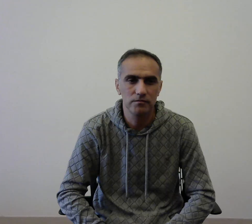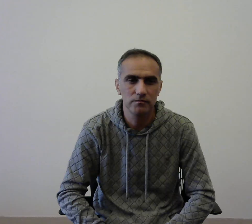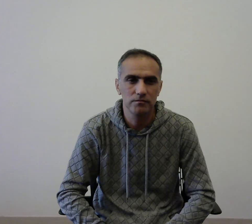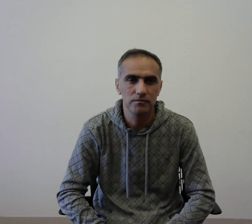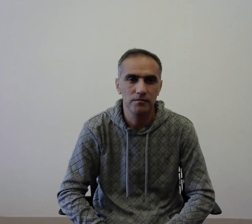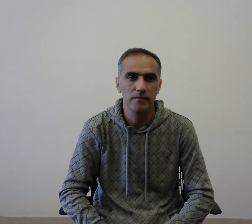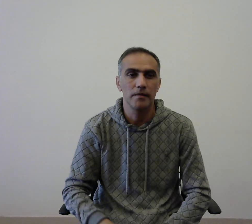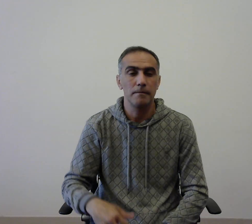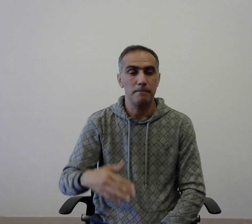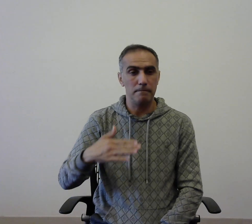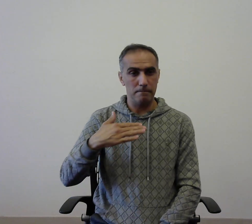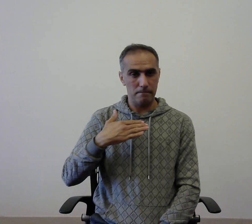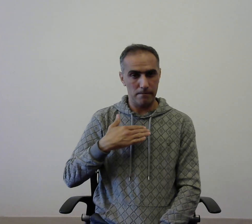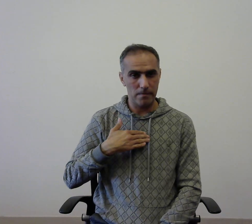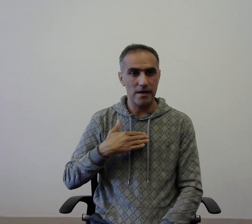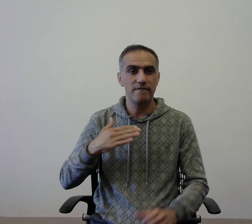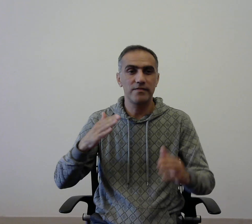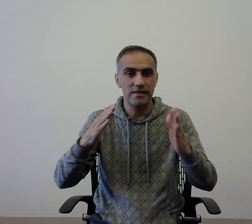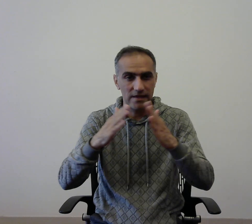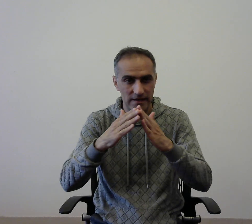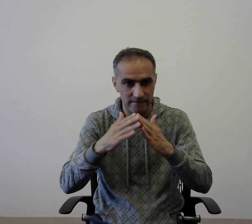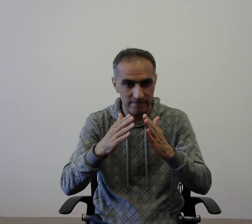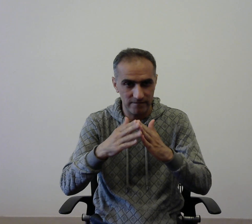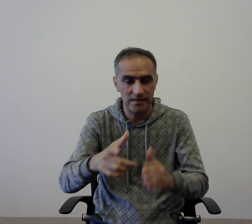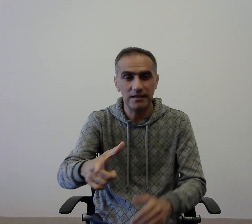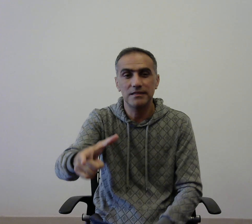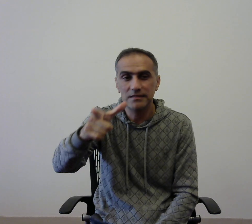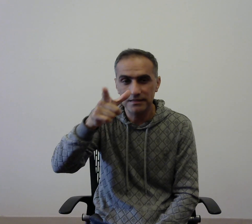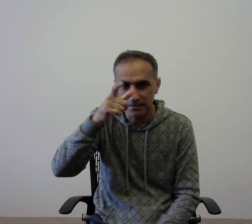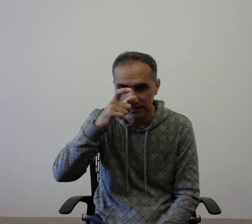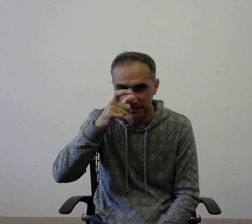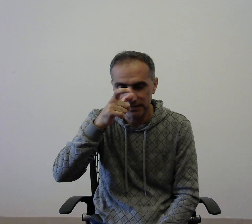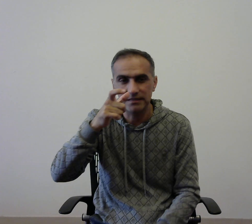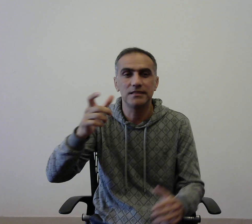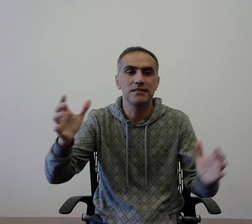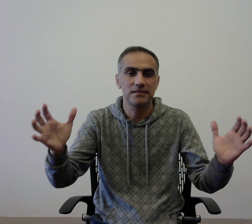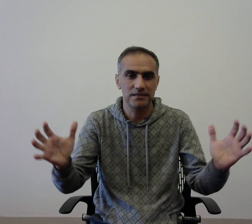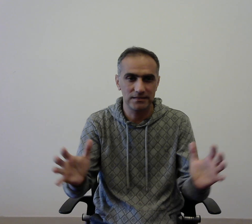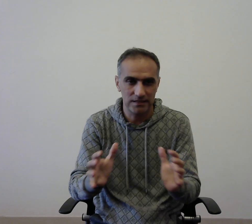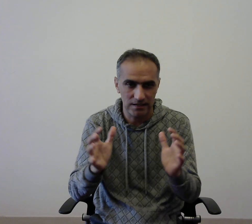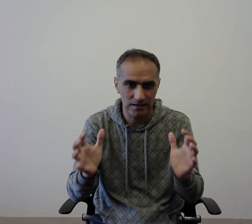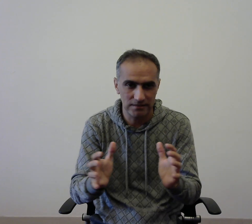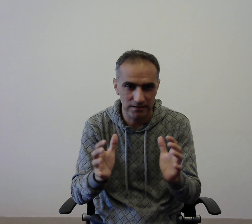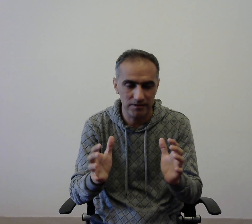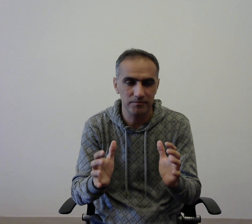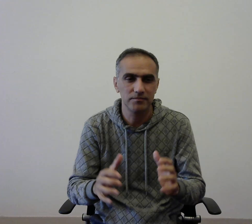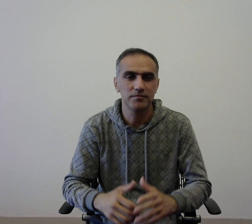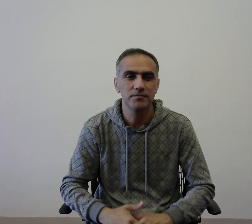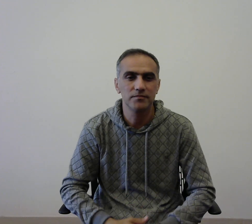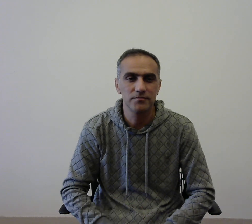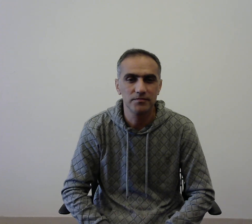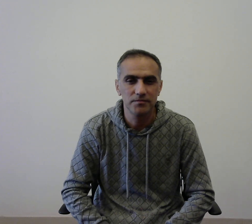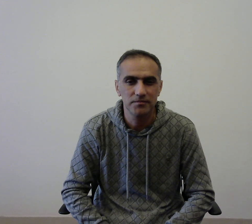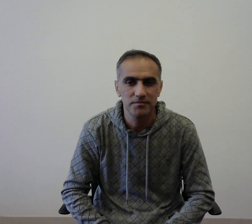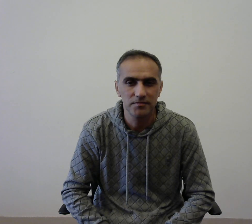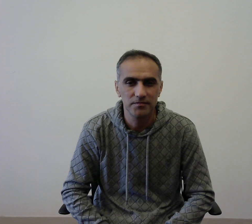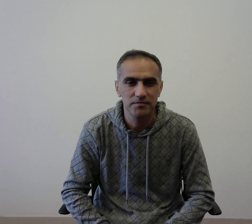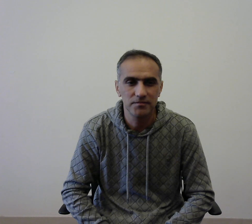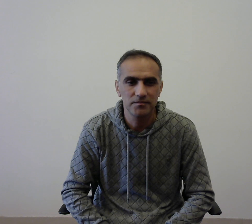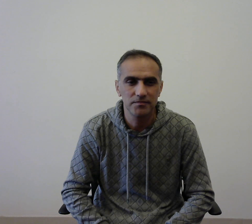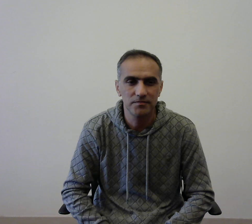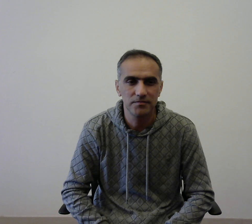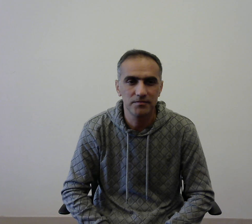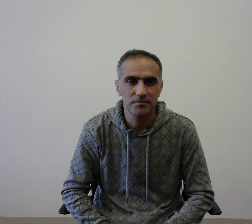Mən evdə it saxlayıram